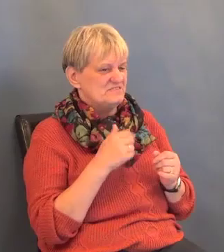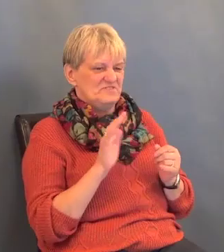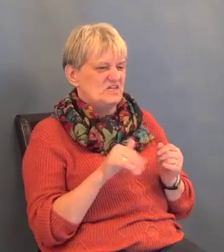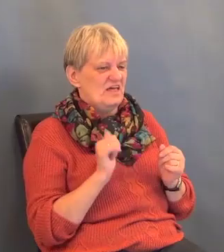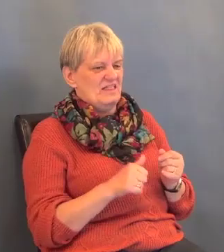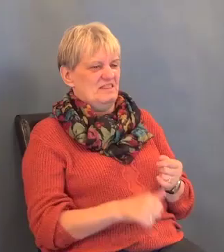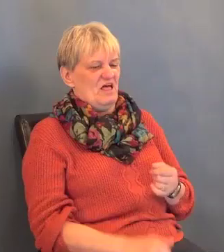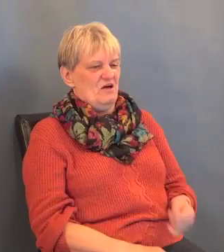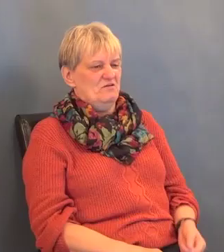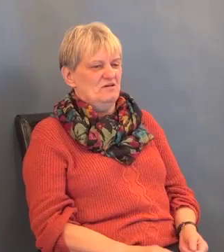Mnie jest wszystko jedno.